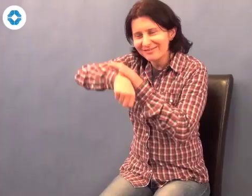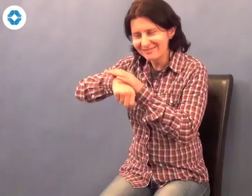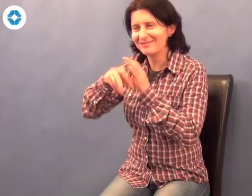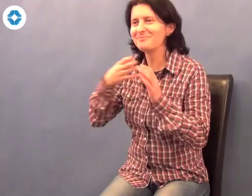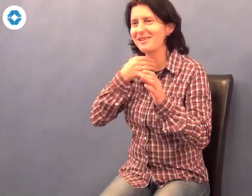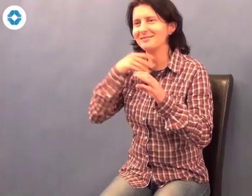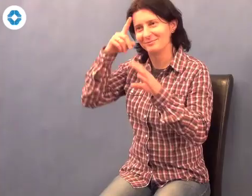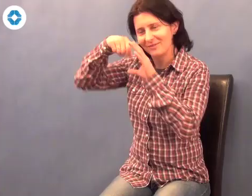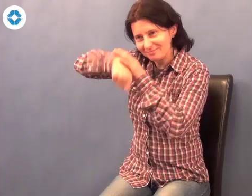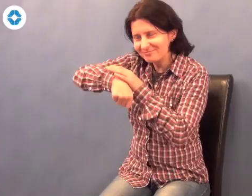Pies miał głowę wsadzoną do słoika.